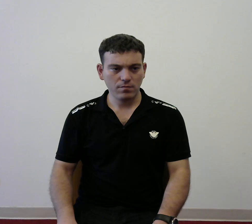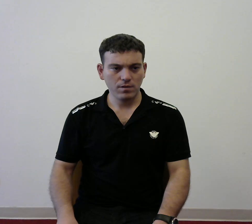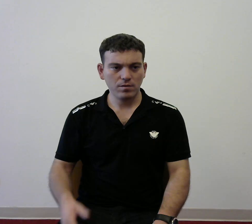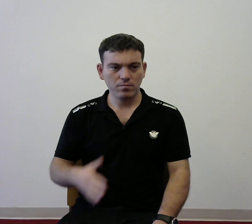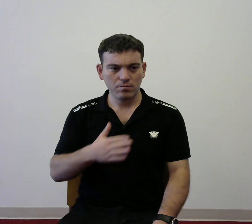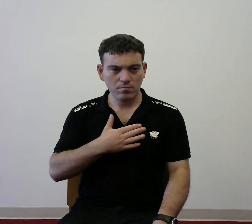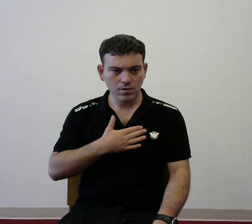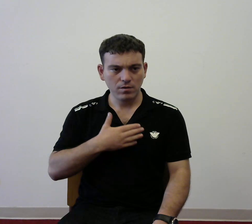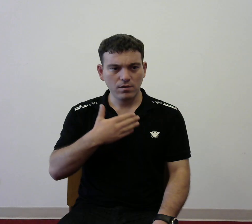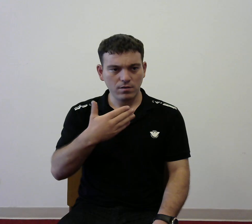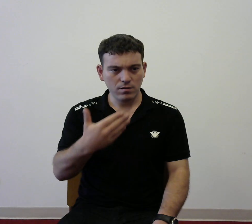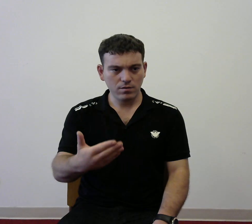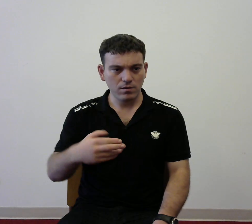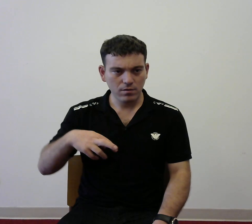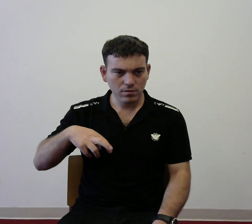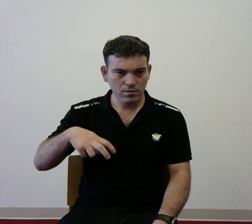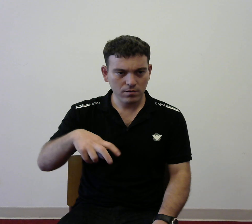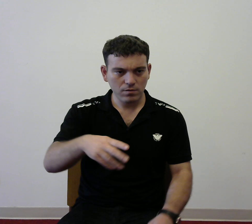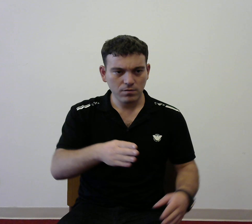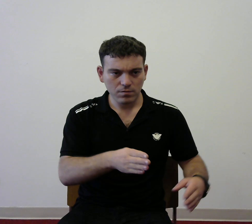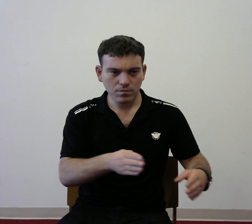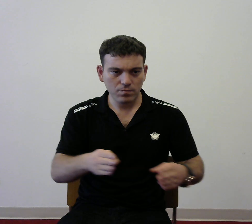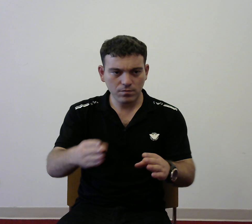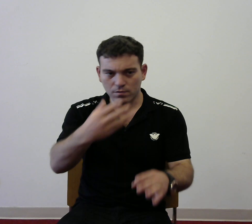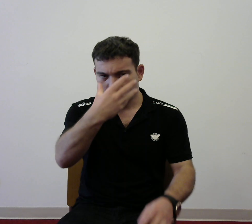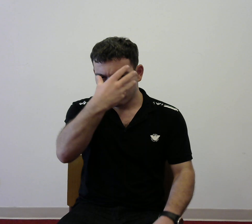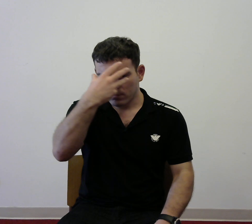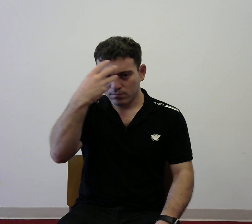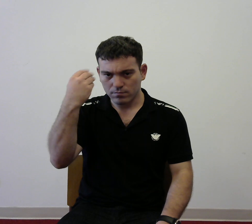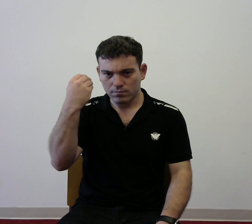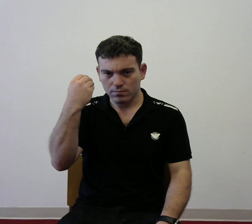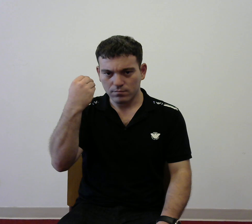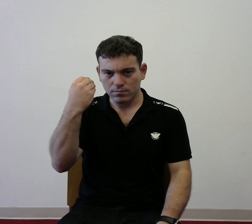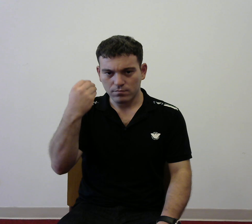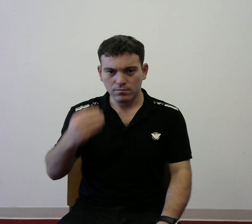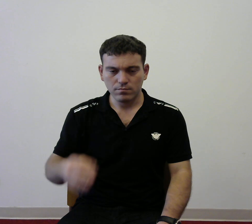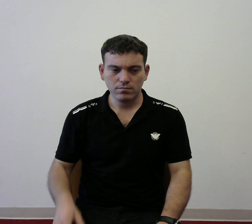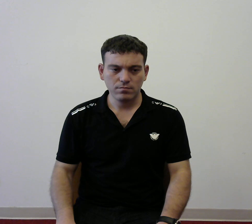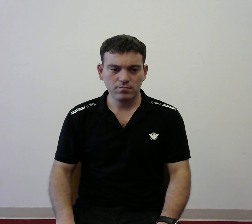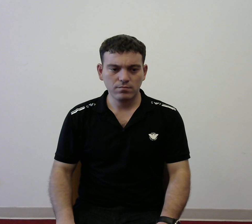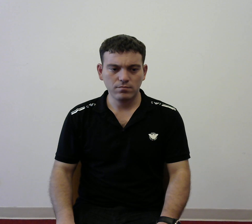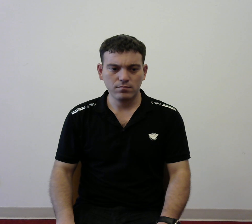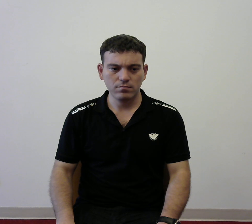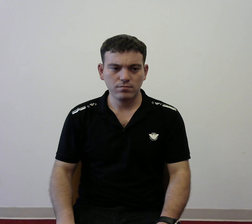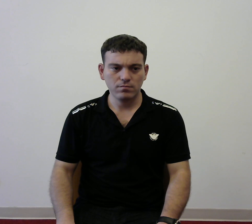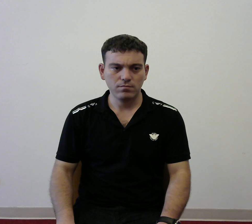Mən bura gələn yolu unutmuşam